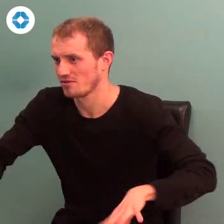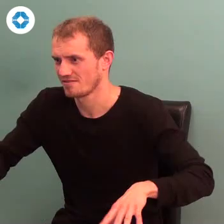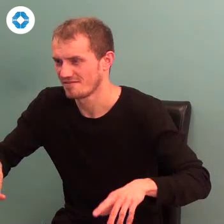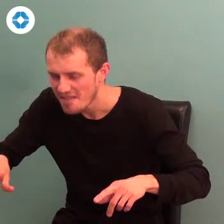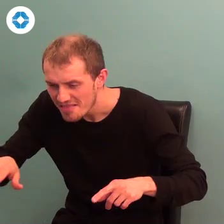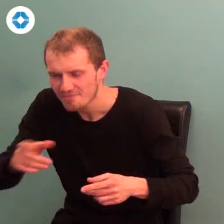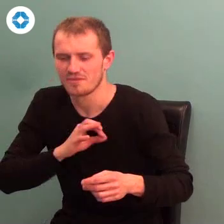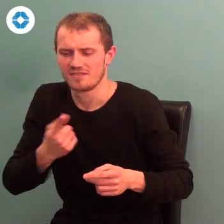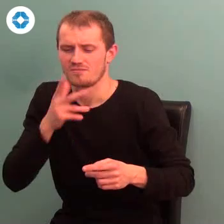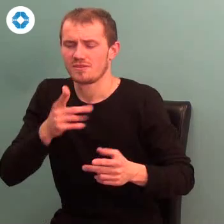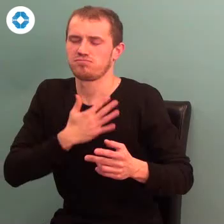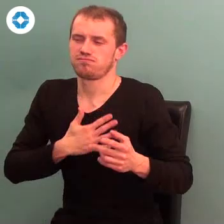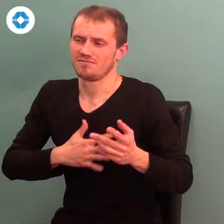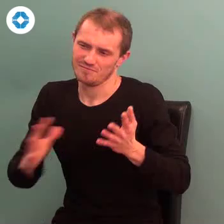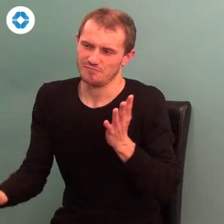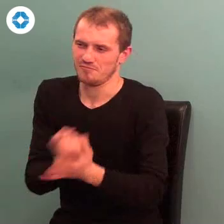Jedna żaba była chłopca, więc z ulgą zabrał ją z sobą.